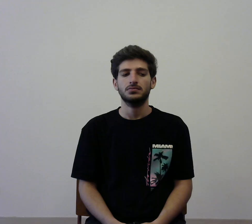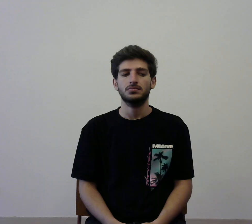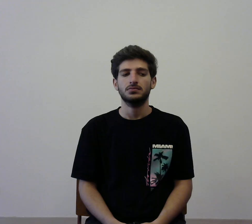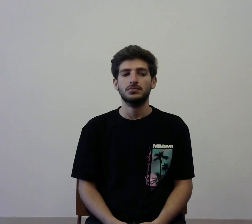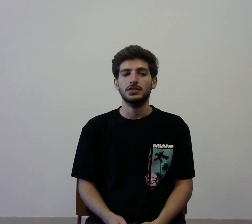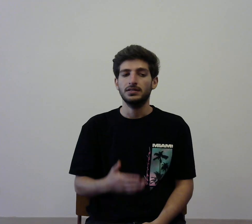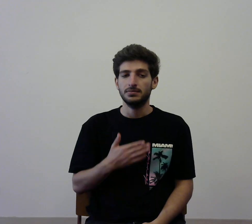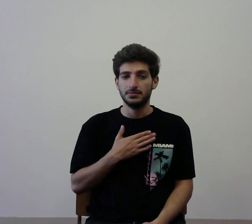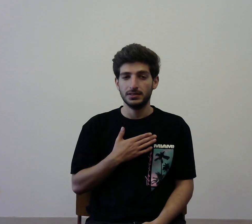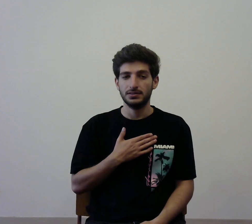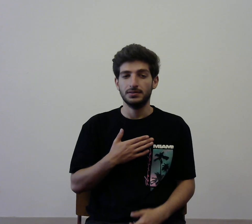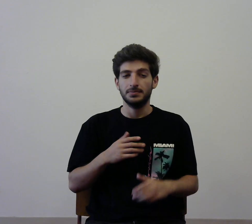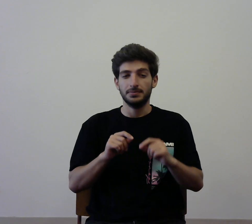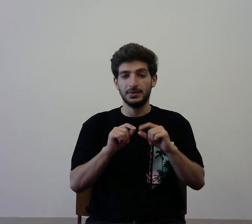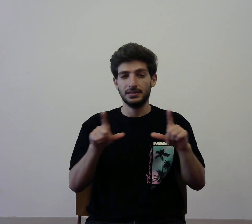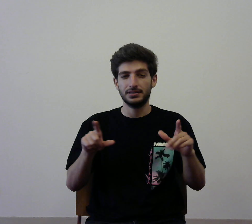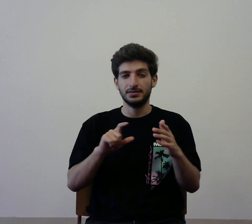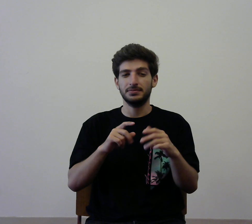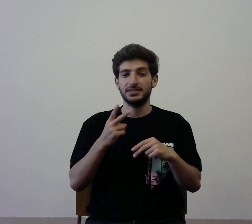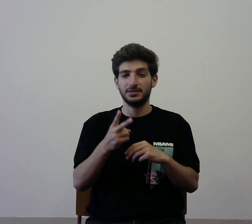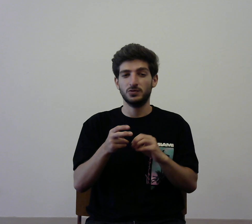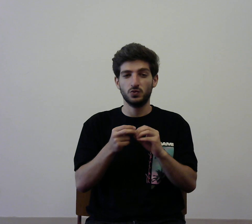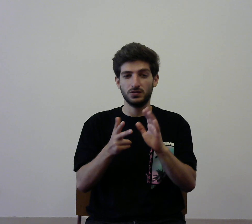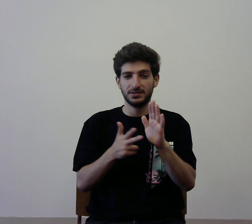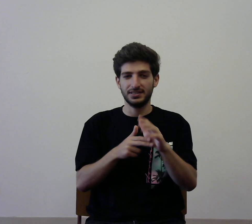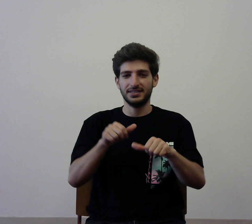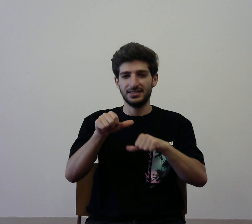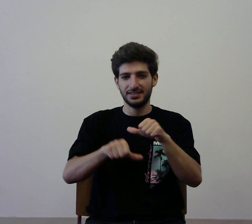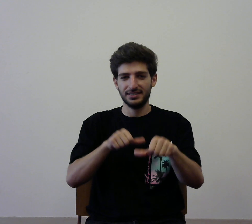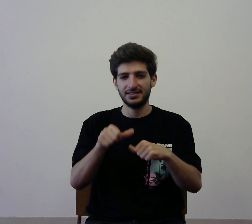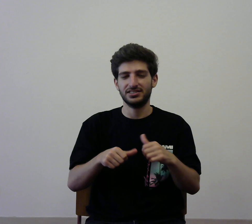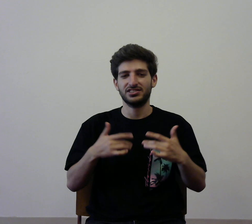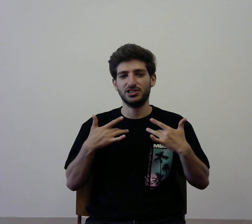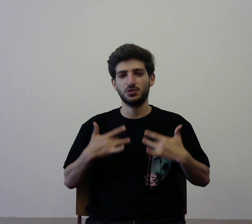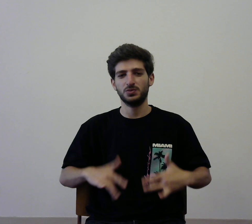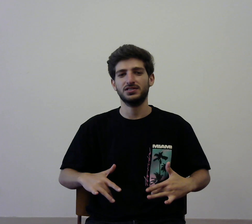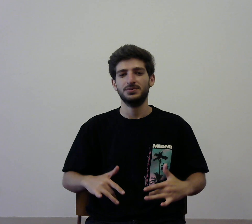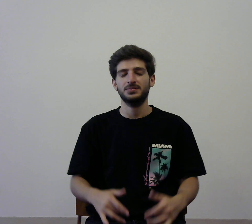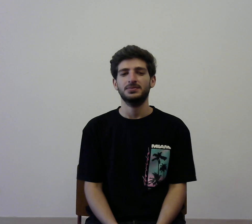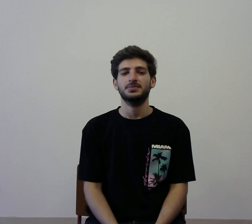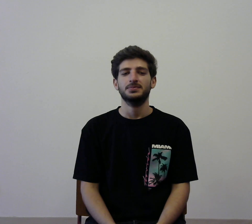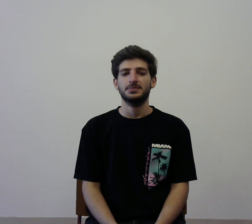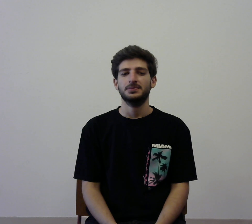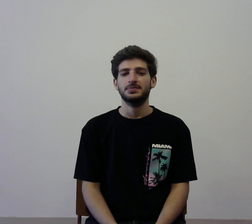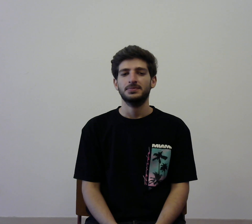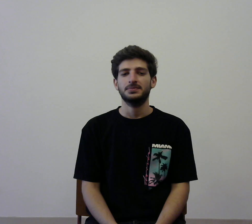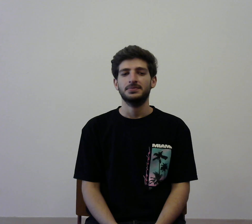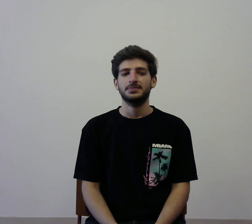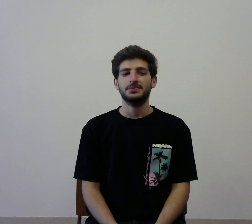Mən məktəbi 2018-ci ildə bitirmişəm